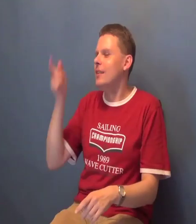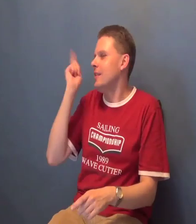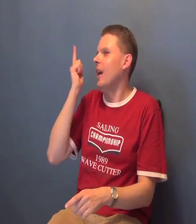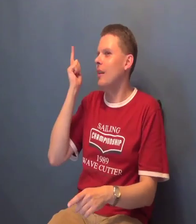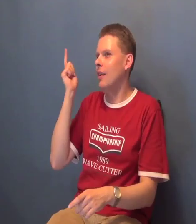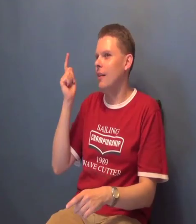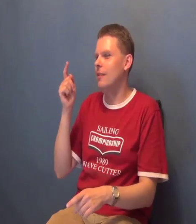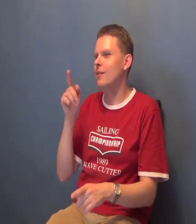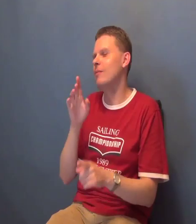Jest zakaz.